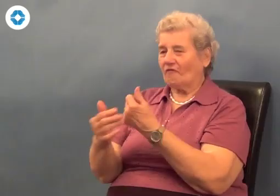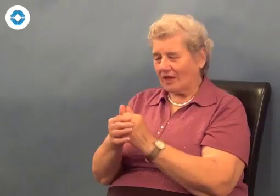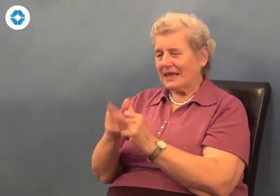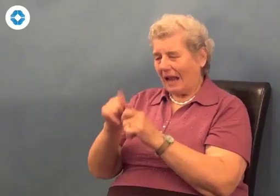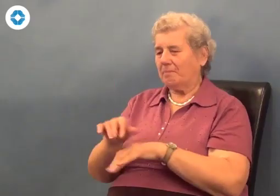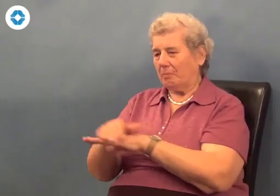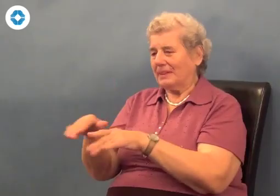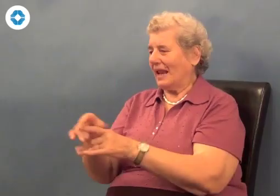Ale popłynęli.